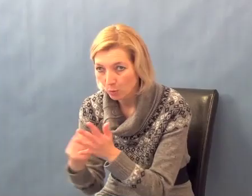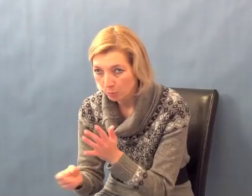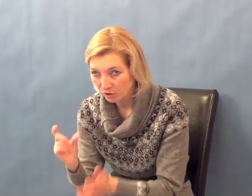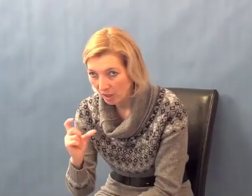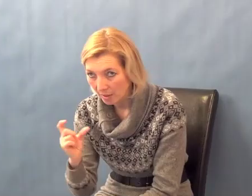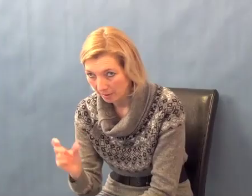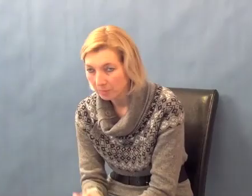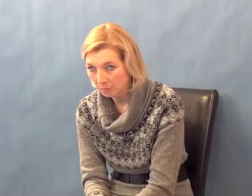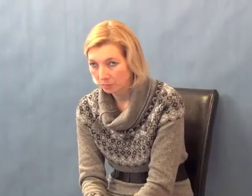Zakupy w czwartek.